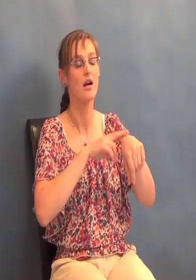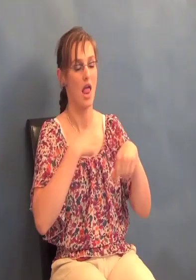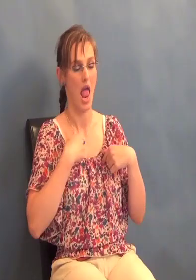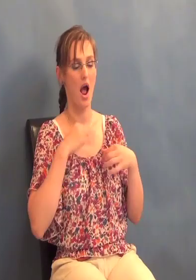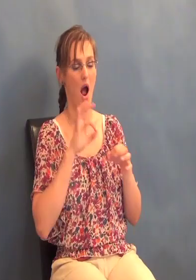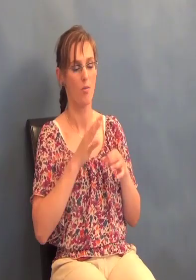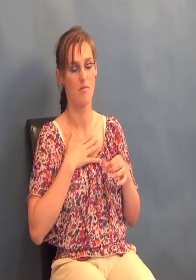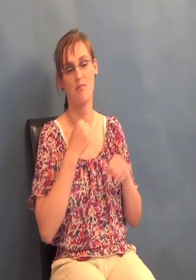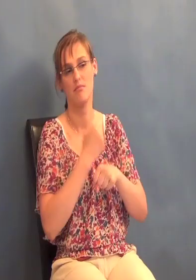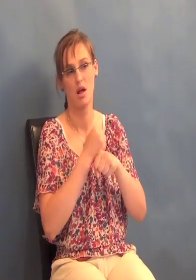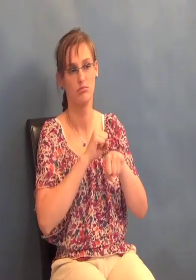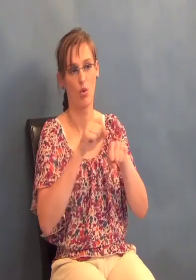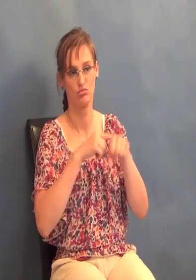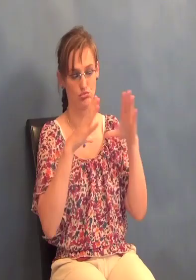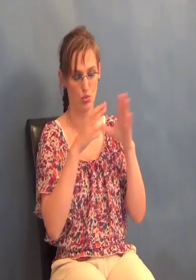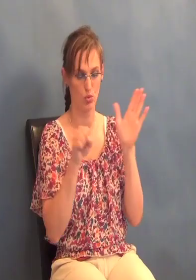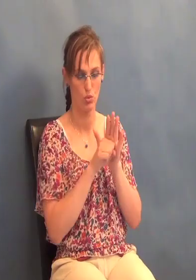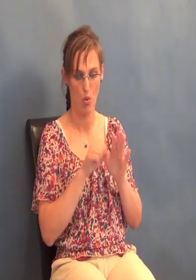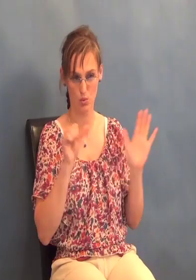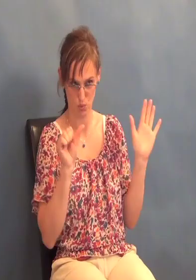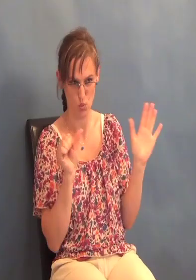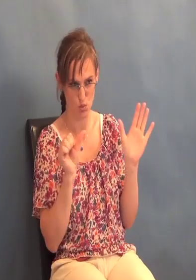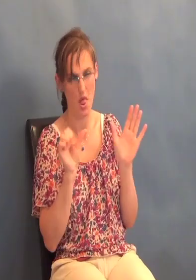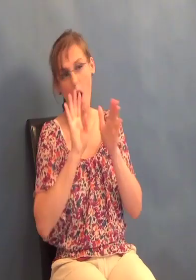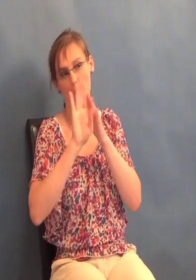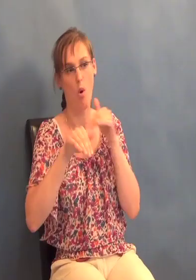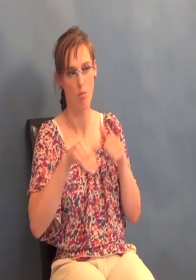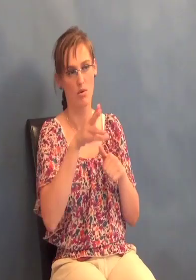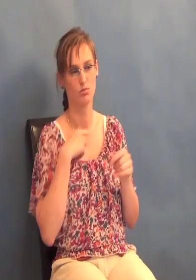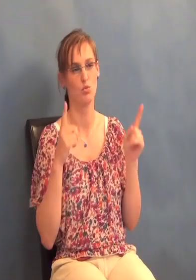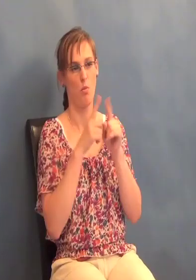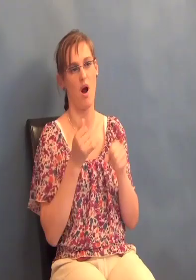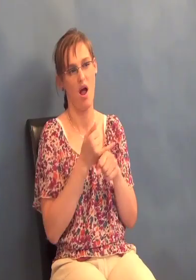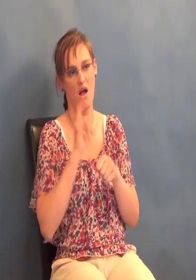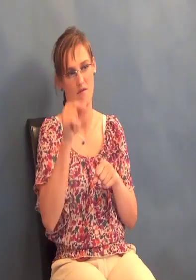Akurat mam pracę od dziesiątej do szóstej, a po tym możemy razem się spotkać, pójść na kawę.